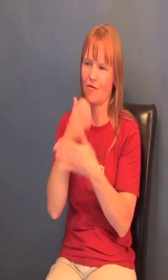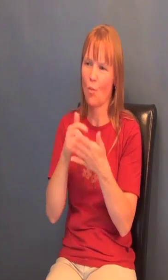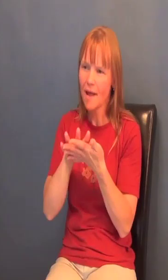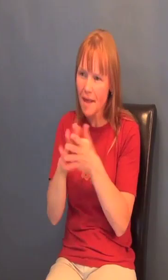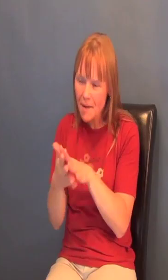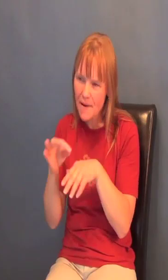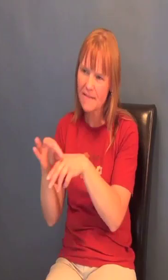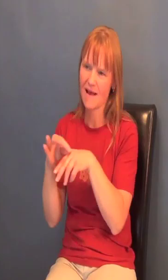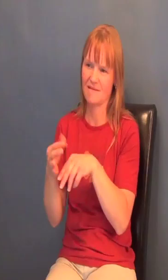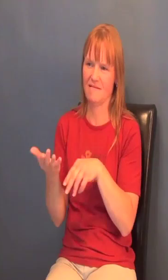Na rehabilitację.